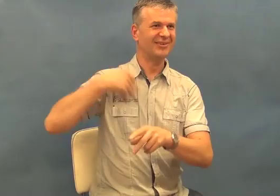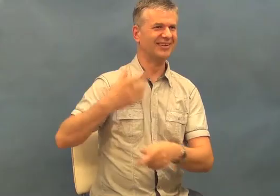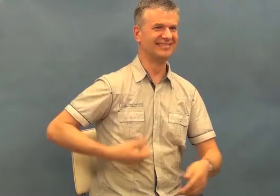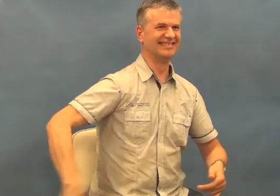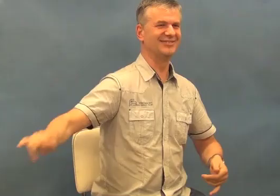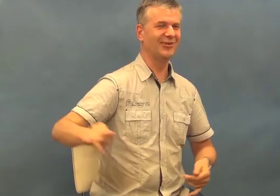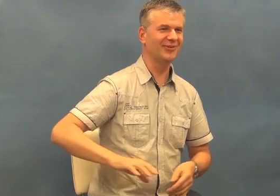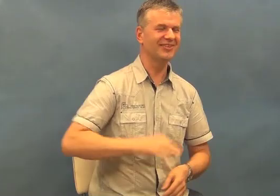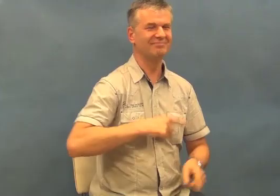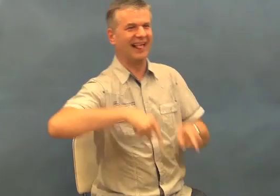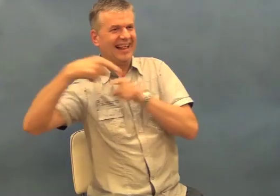Kopie syna nogą, on odskakuje.